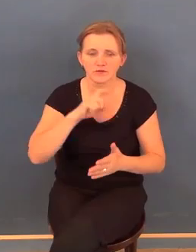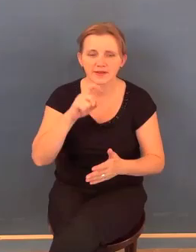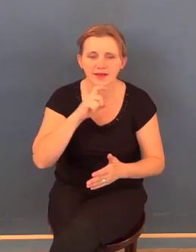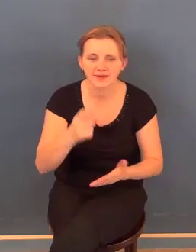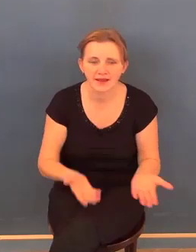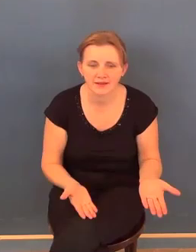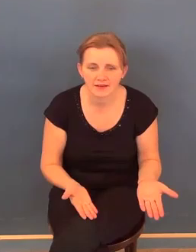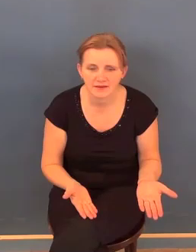Pójdę do fryzjera.